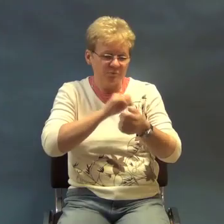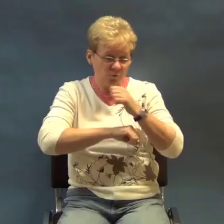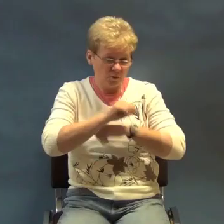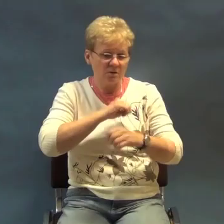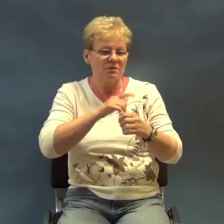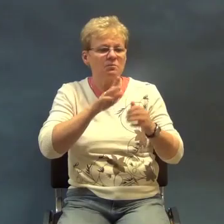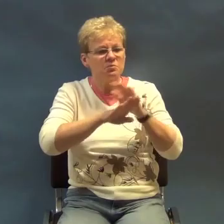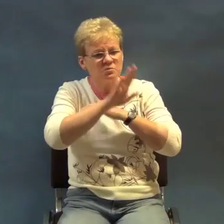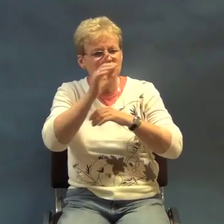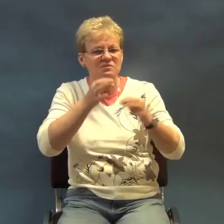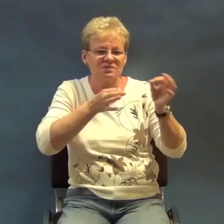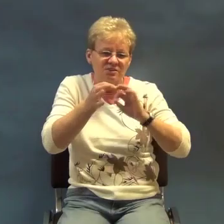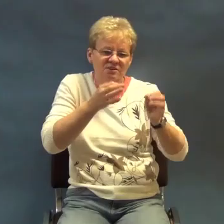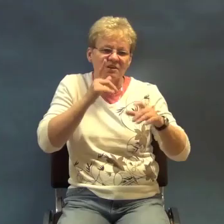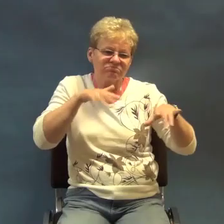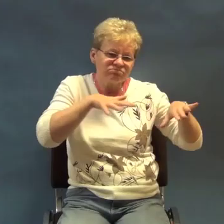Zwiedzają muzeum historyczne.